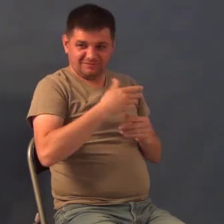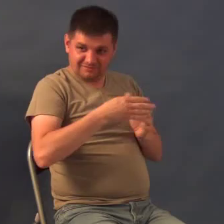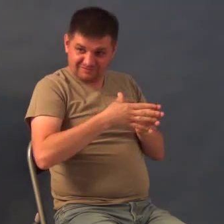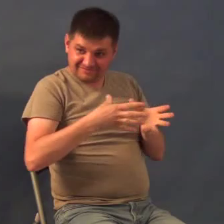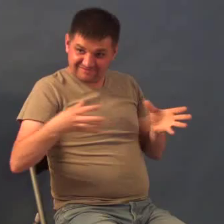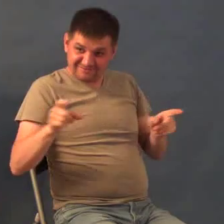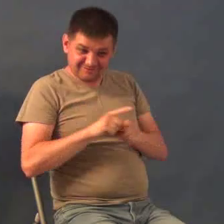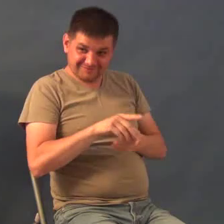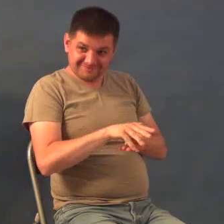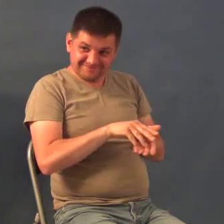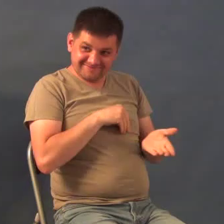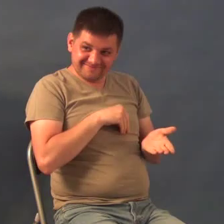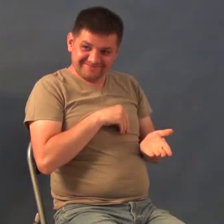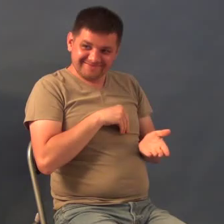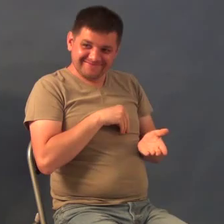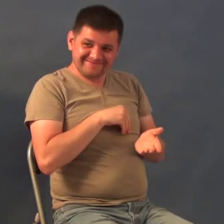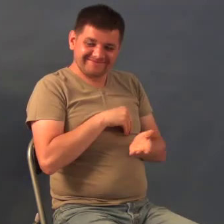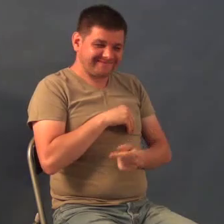Czy mam to całe opowiedzieć tak samo?